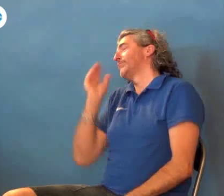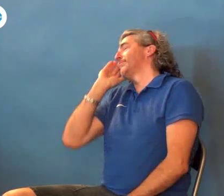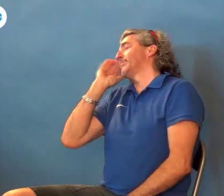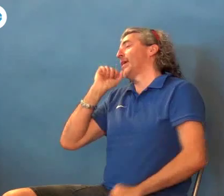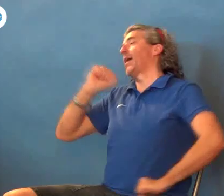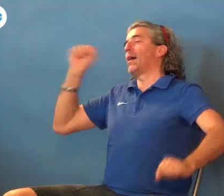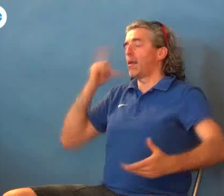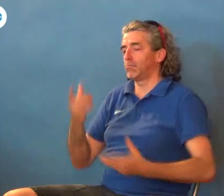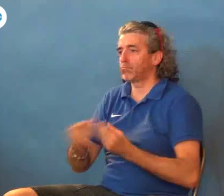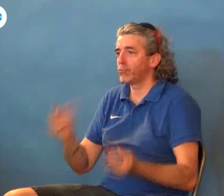Budzi się i widzi, że żaba zniknęła.